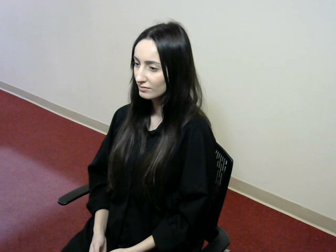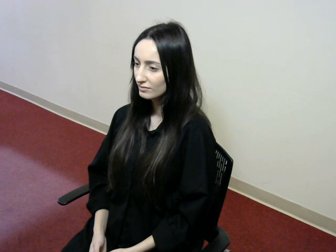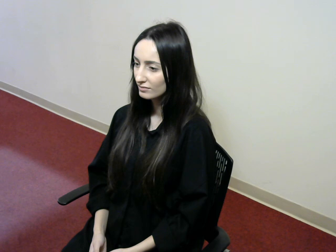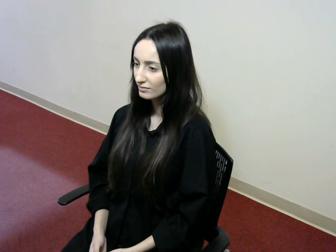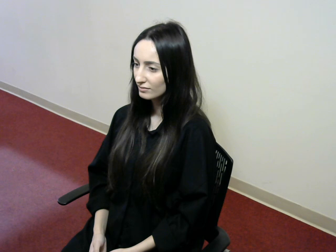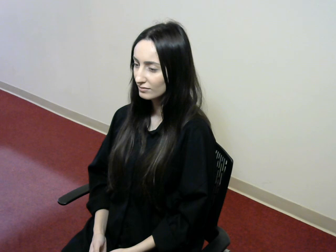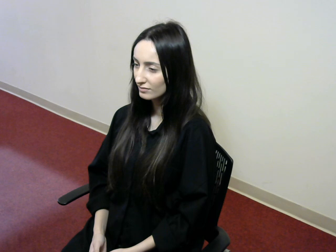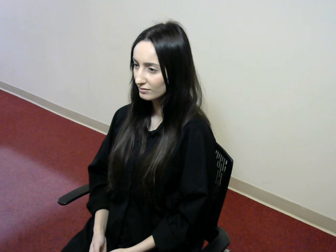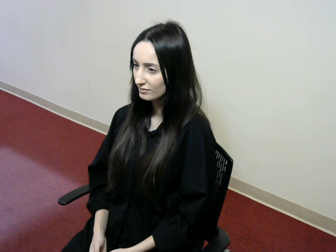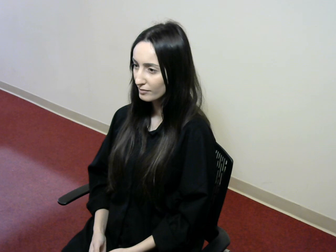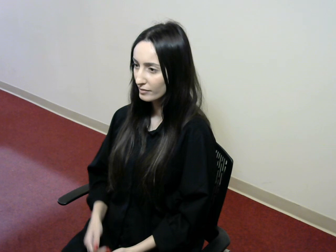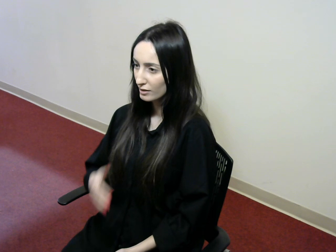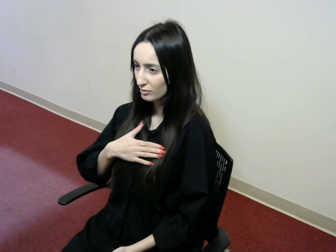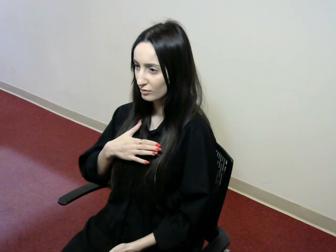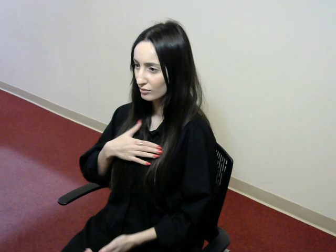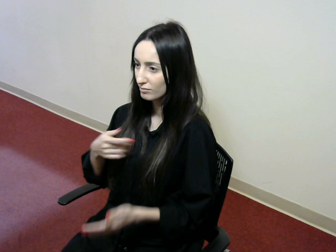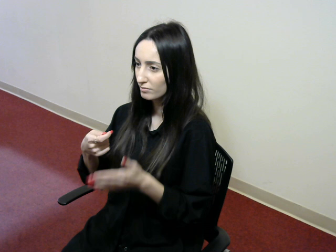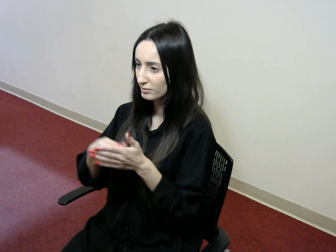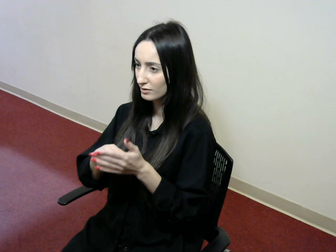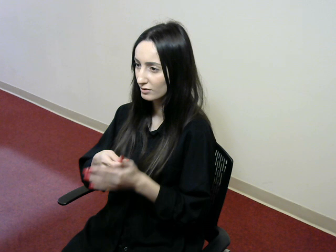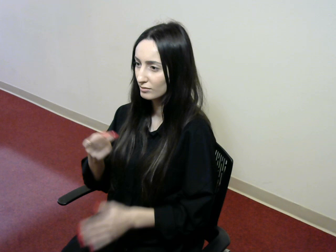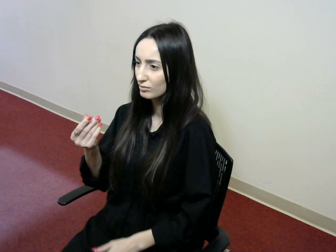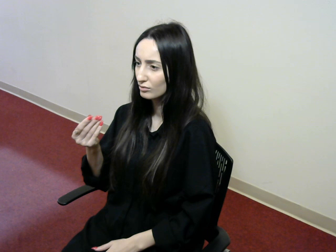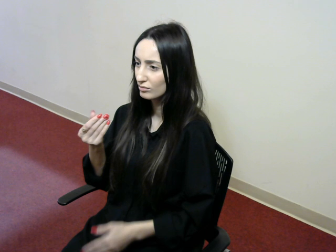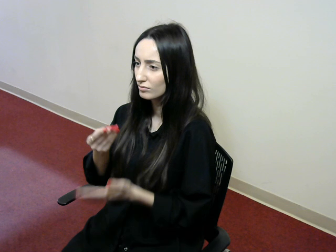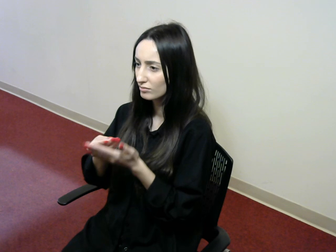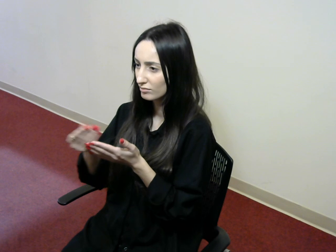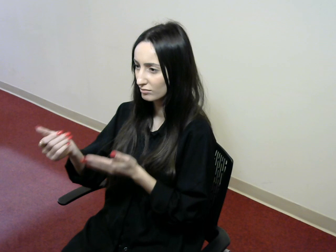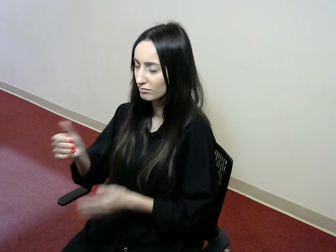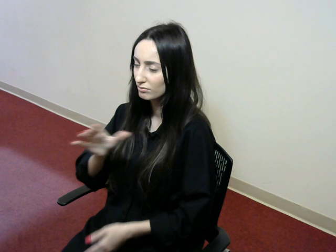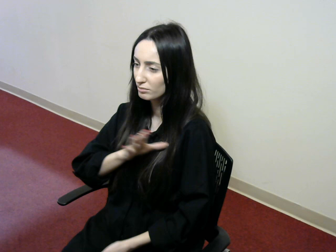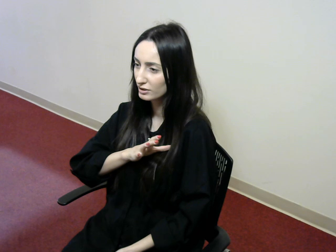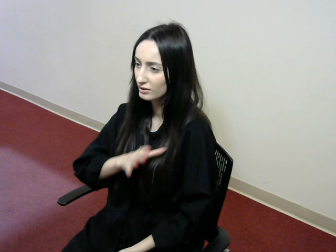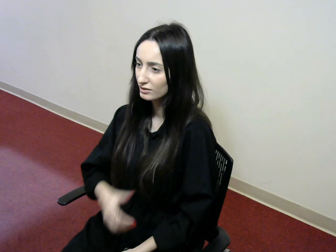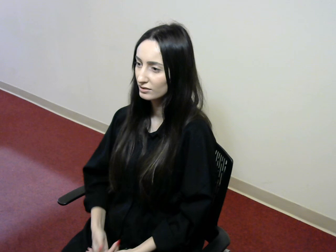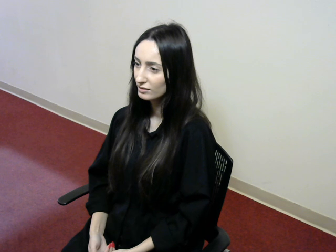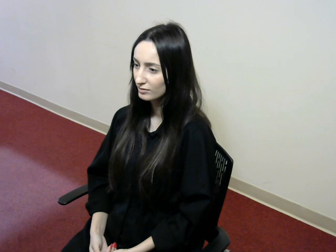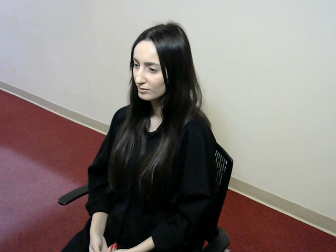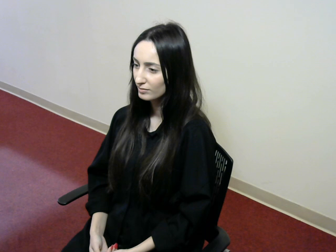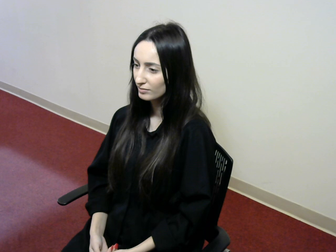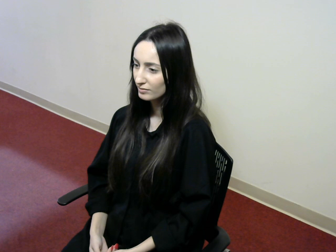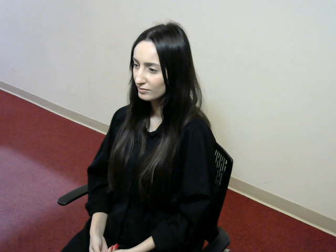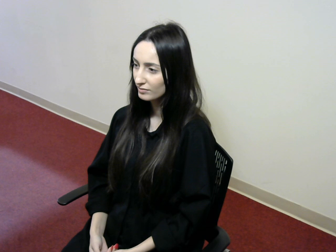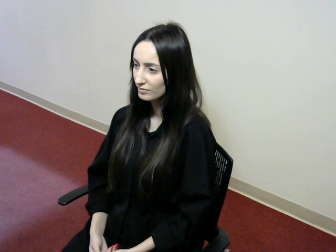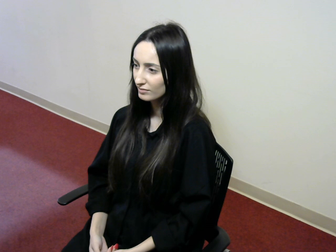Mən biletlərin pulunu ödəmişəm